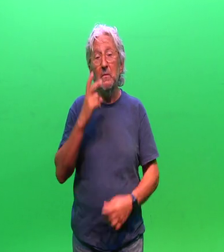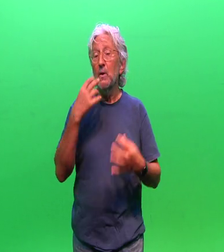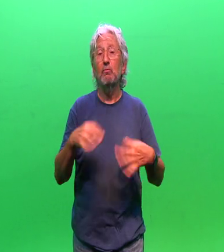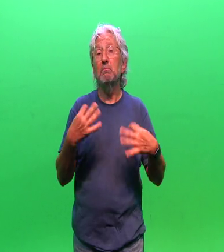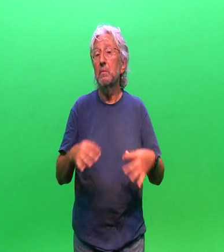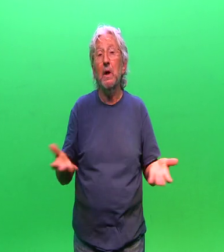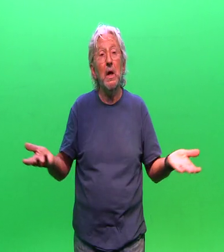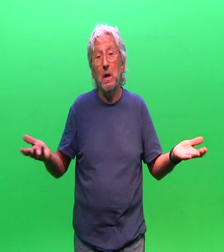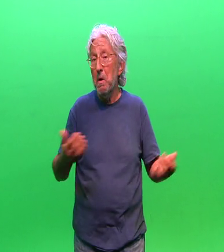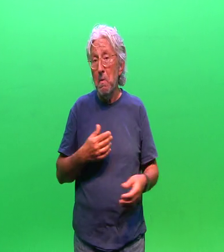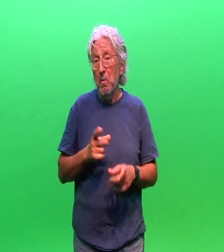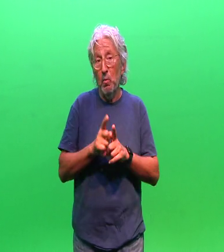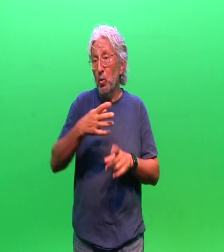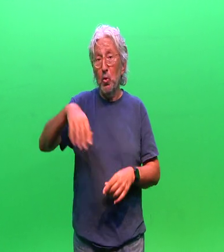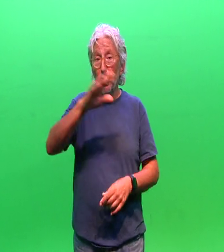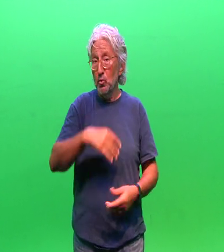Domo normal, com tothom.